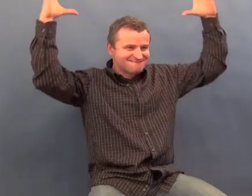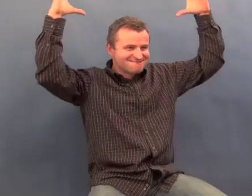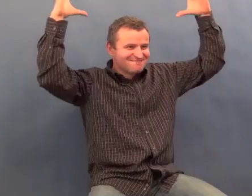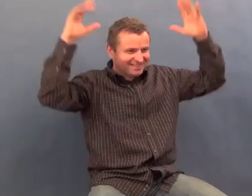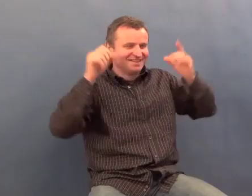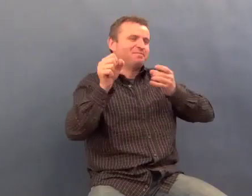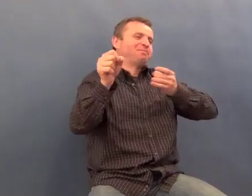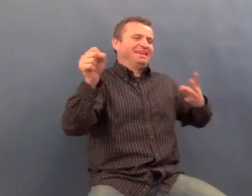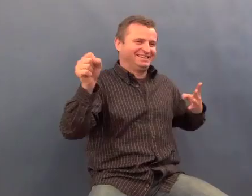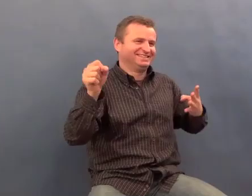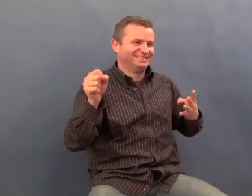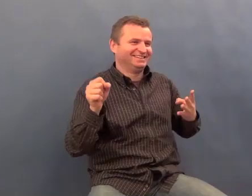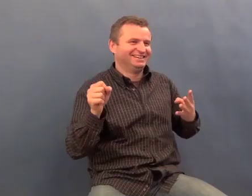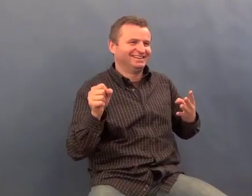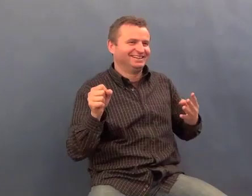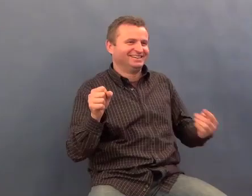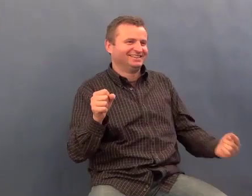Dlatego można strzelać, strzała trafi w arbuz.